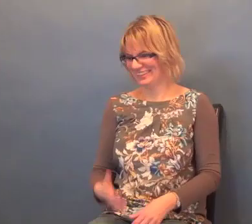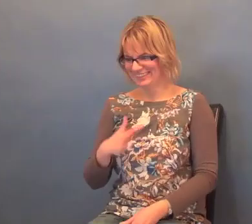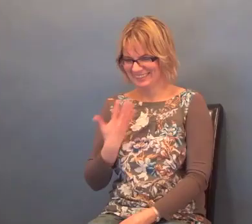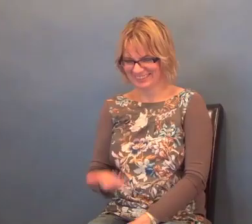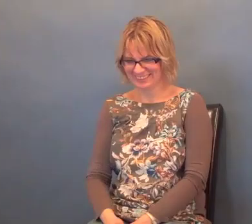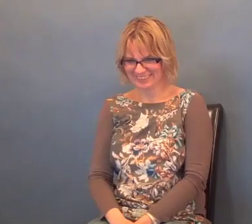Dziwne.